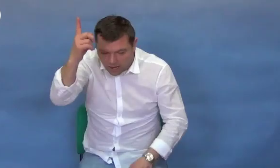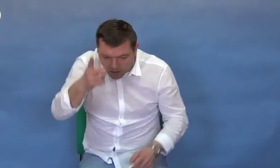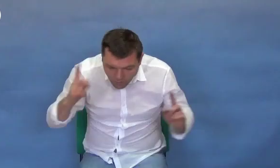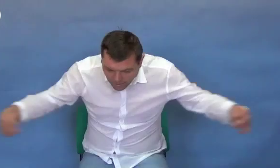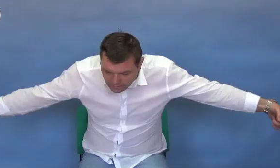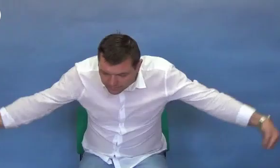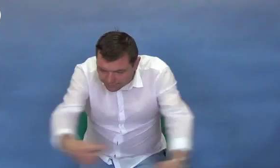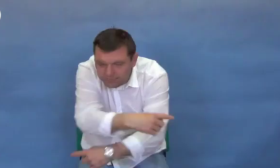Uwaga, niebezpieczeństwo zderzenia.